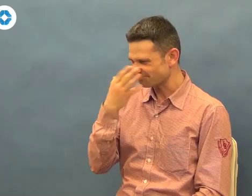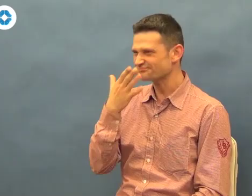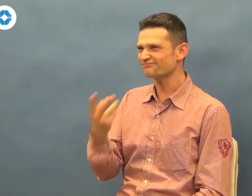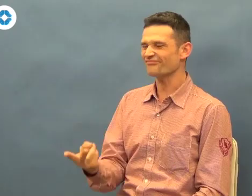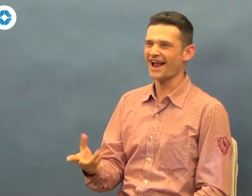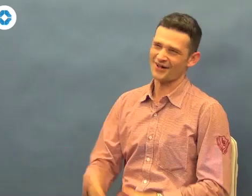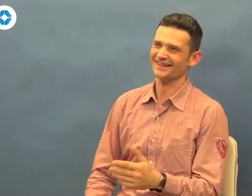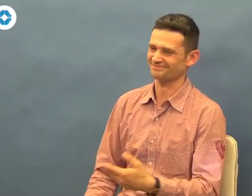Koniec.